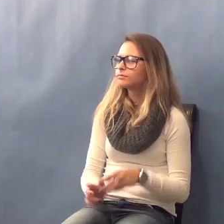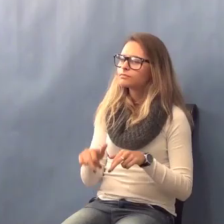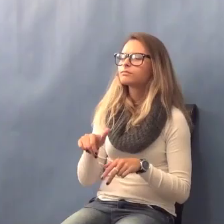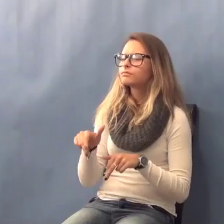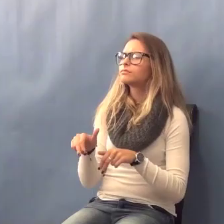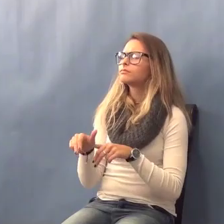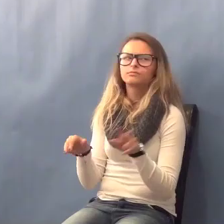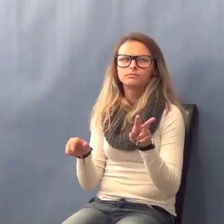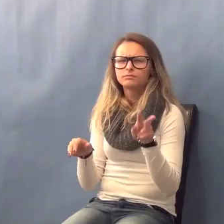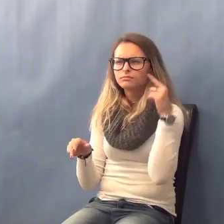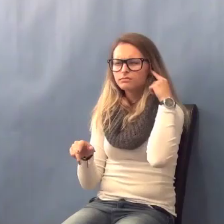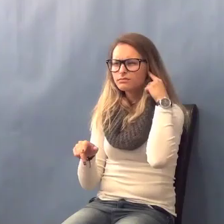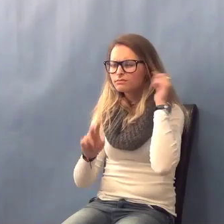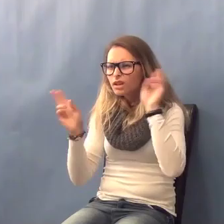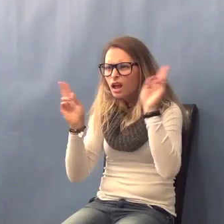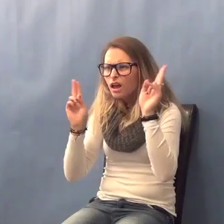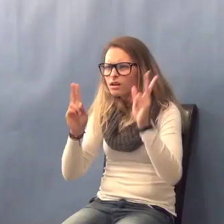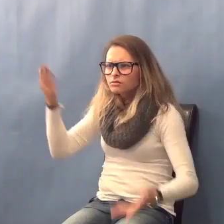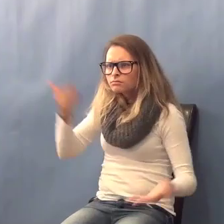Szedł, i nagle jego uwagę zwrócił głośny dźwięk.